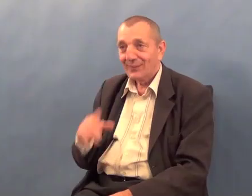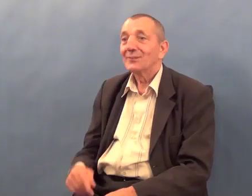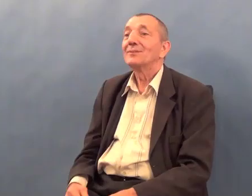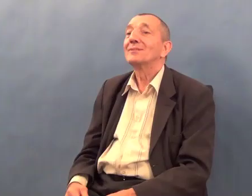Też?